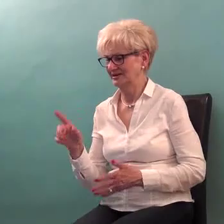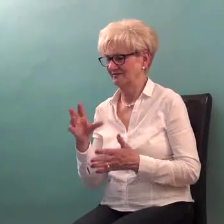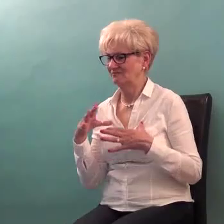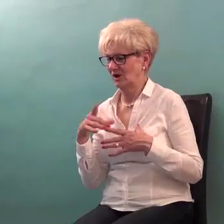Wolne.